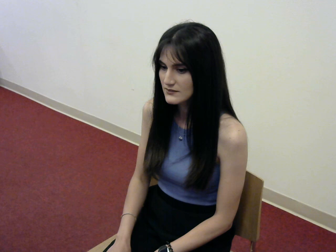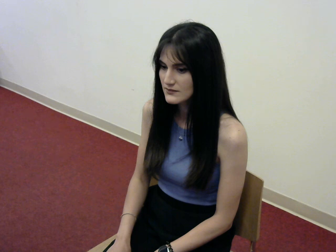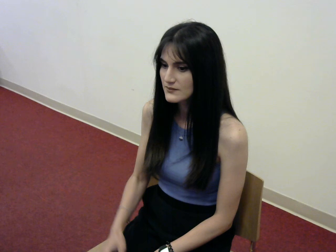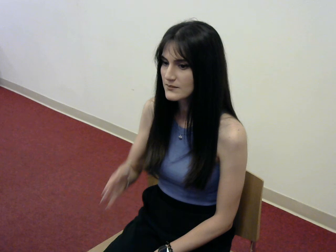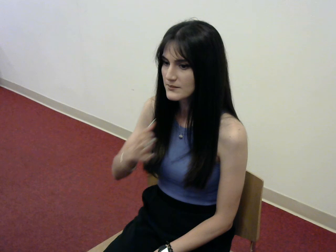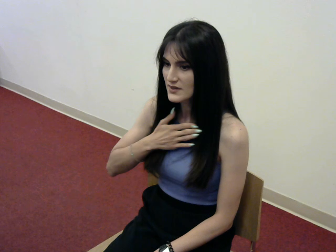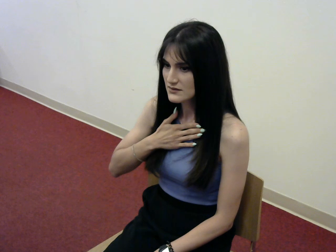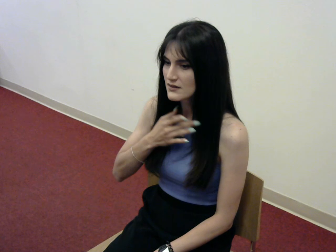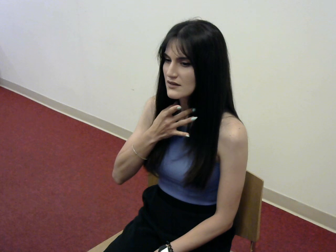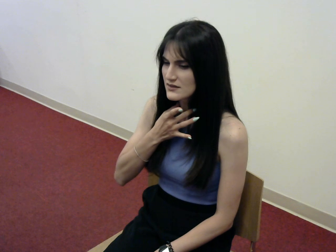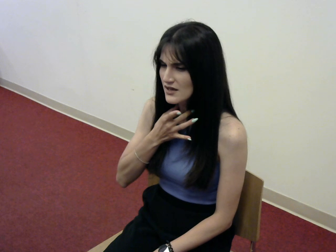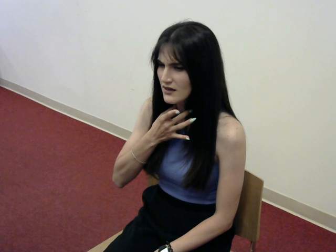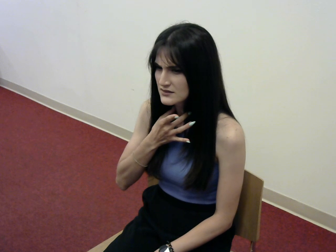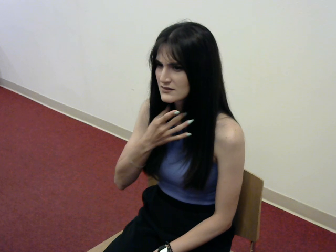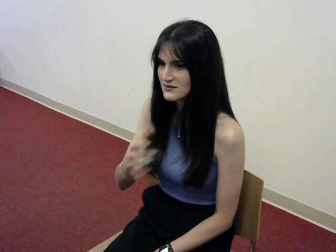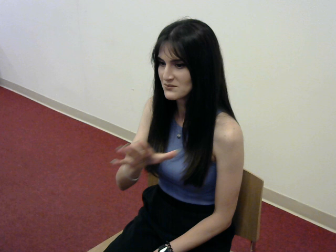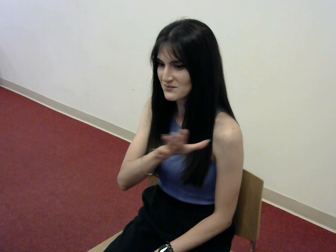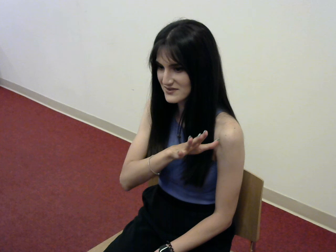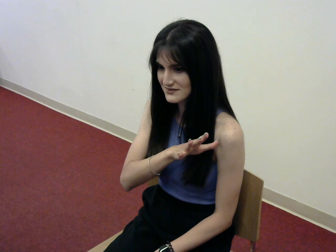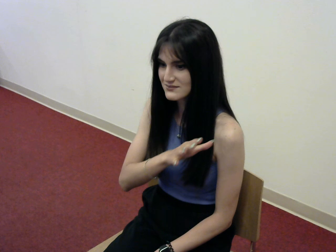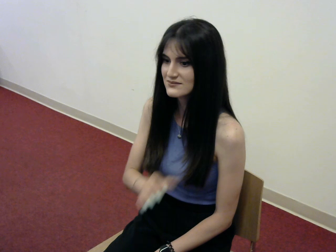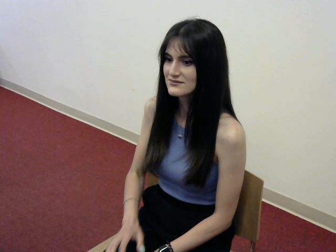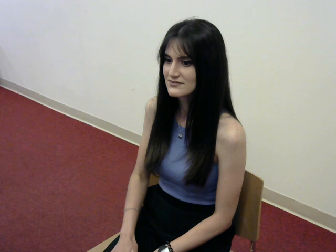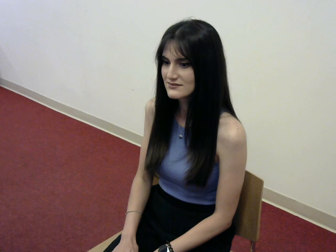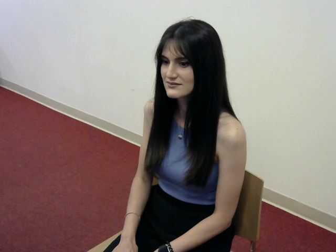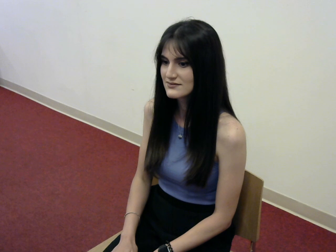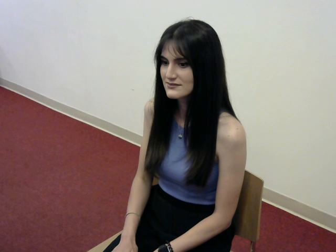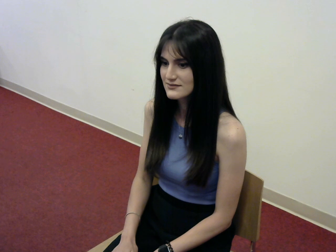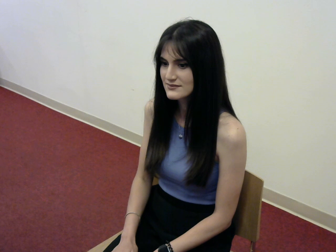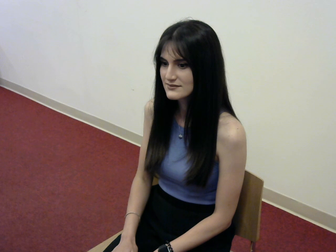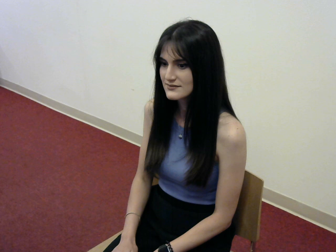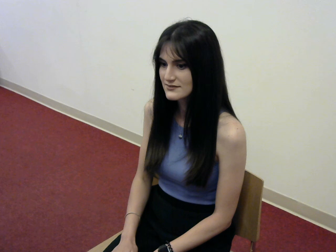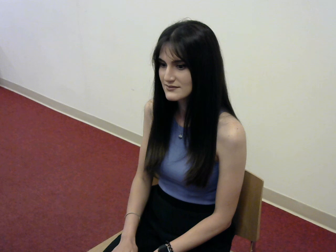Mən zökəm olmuşam